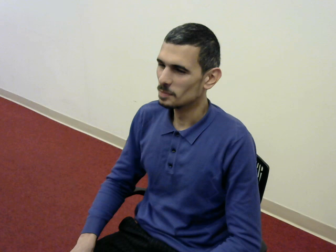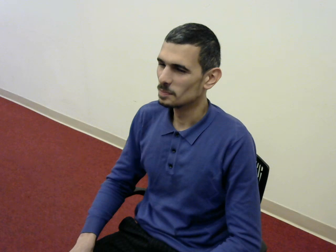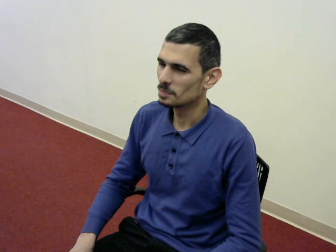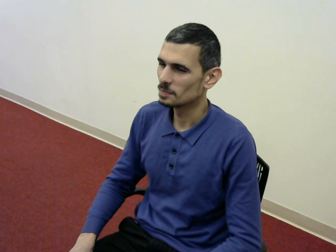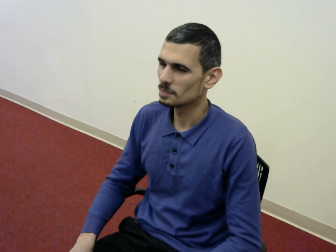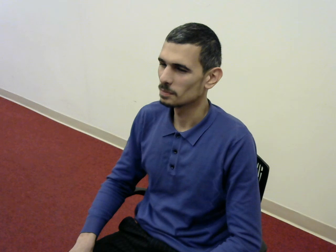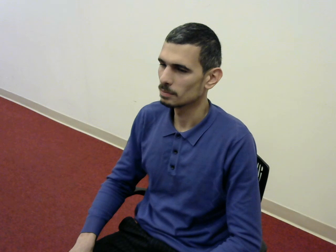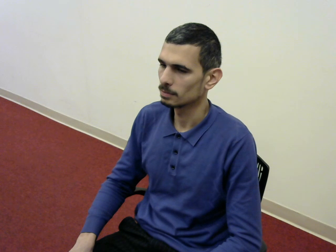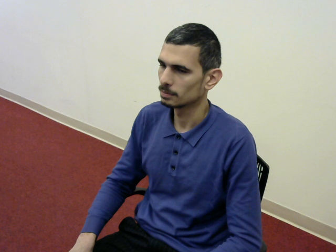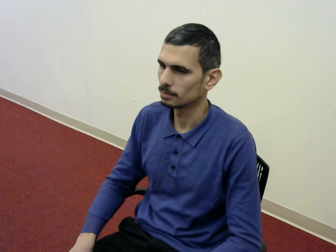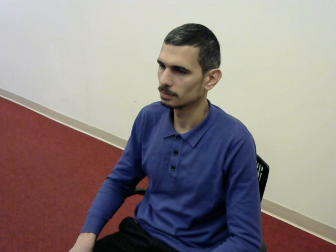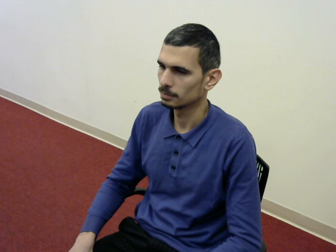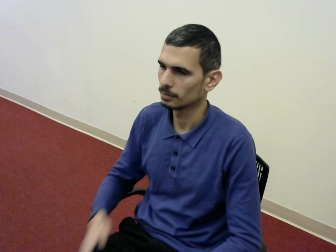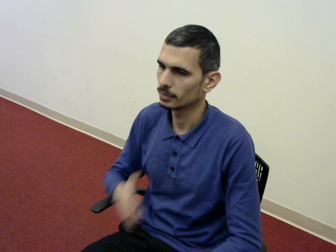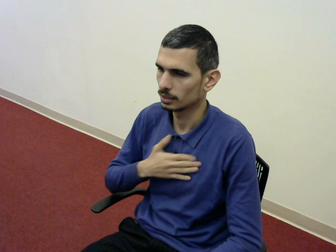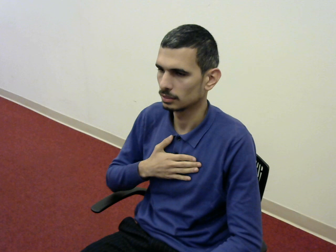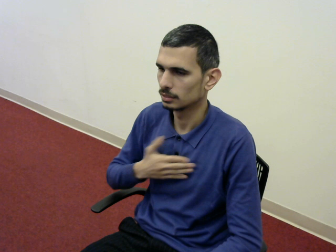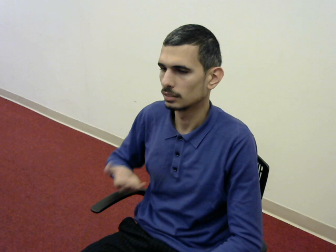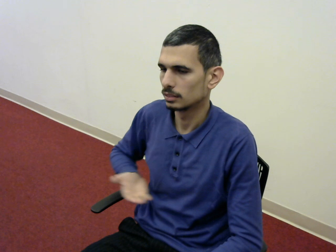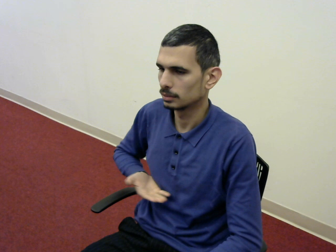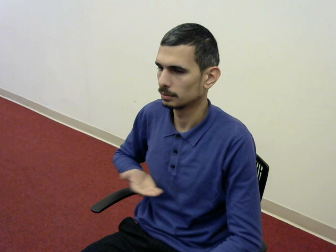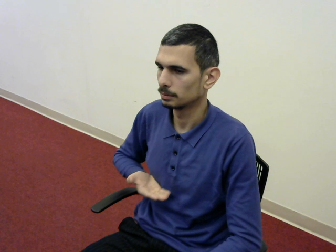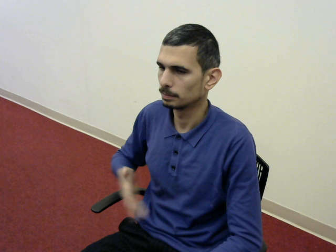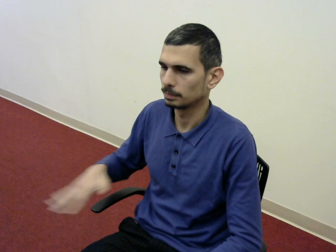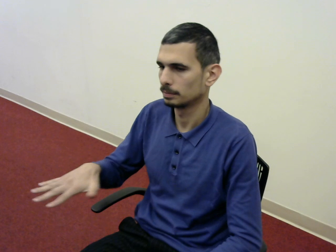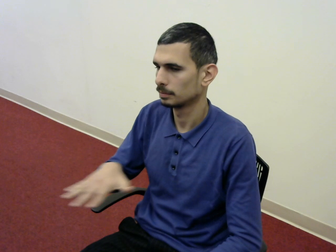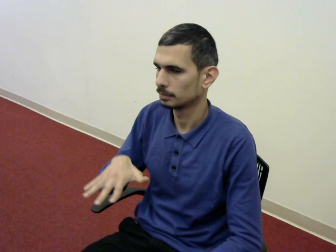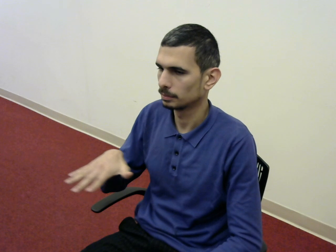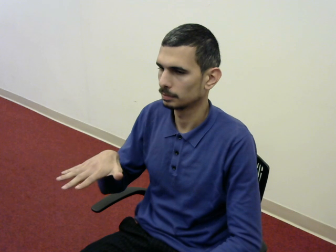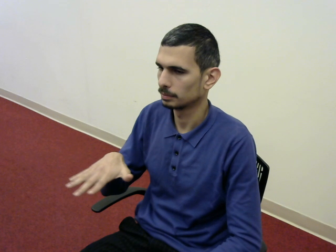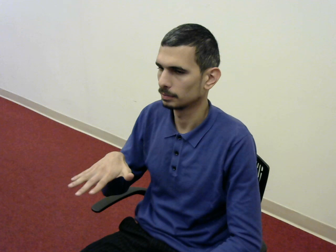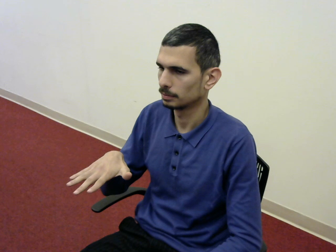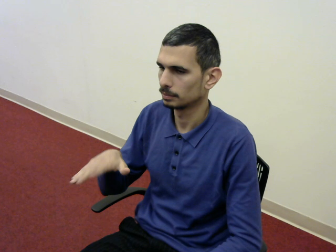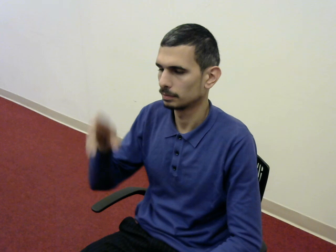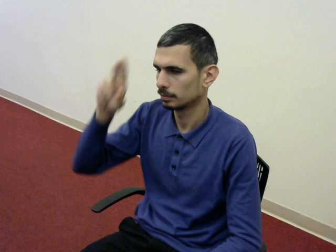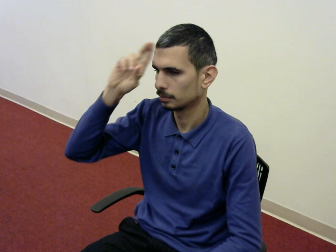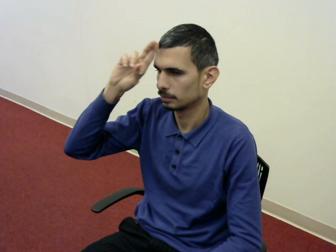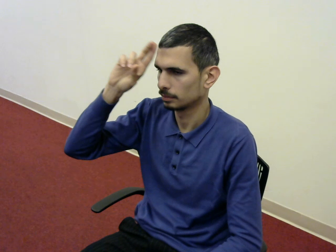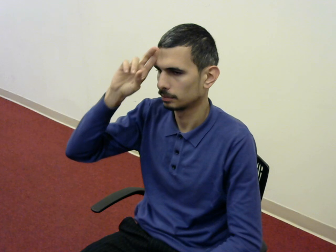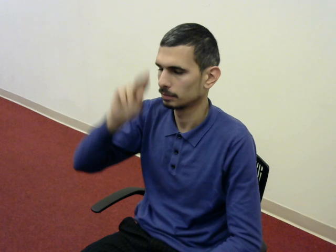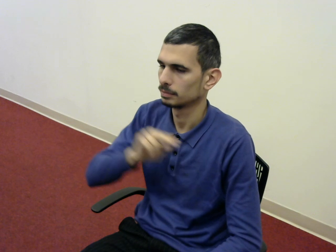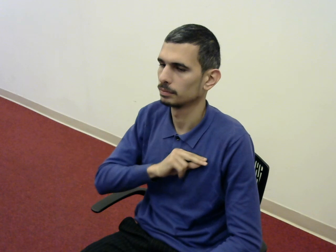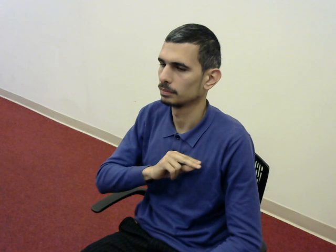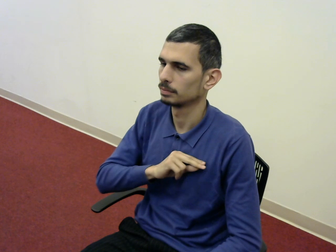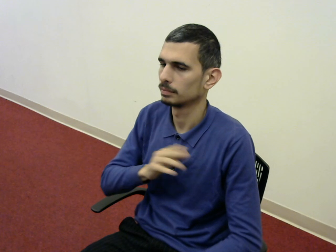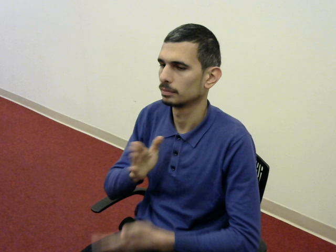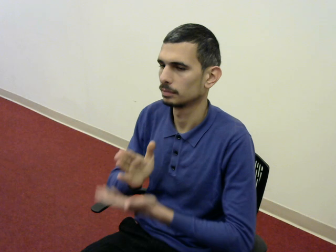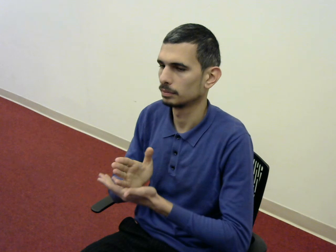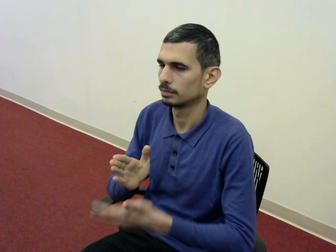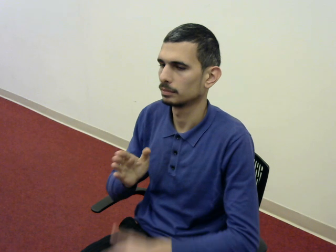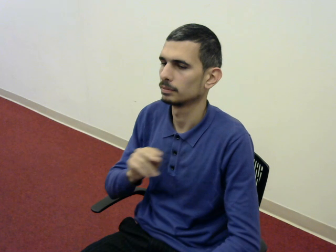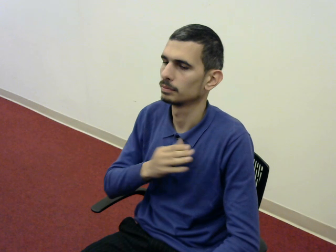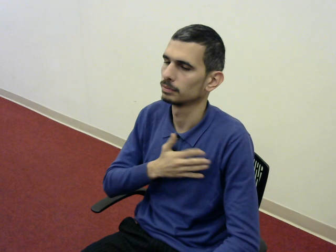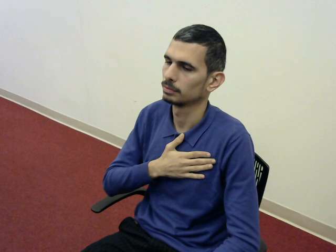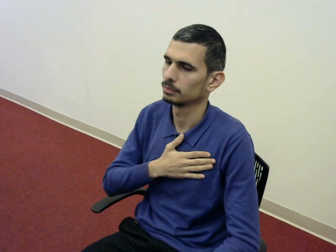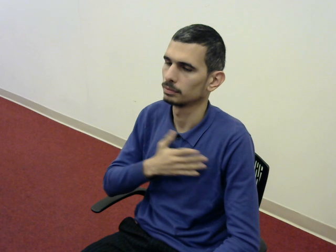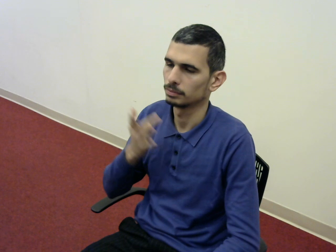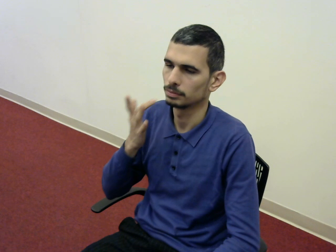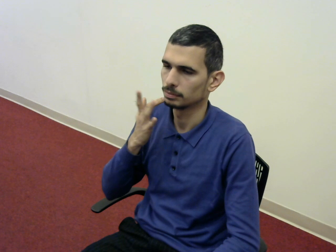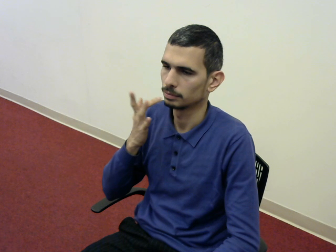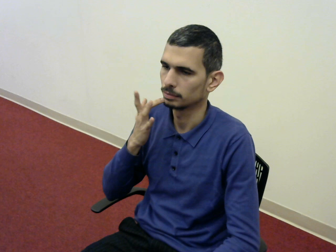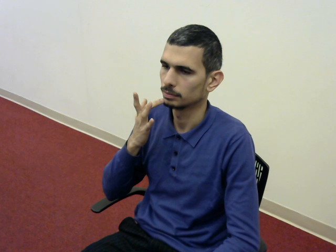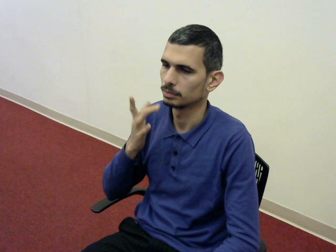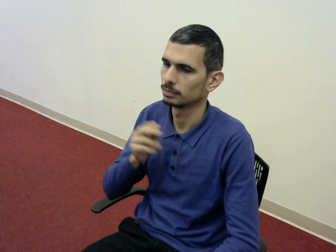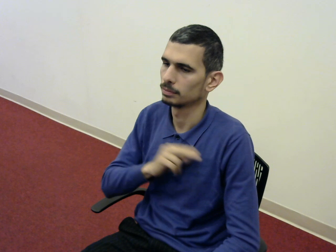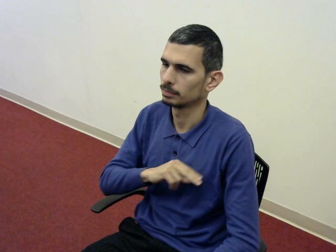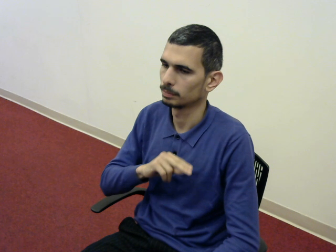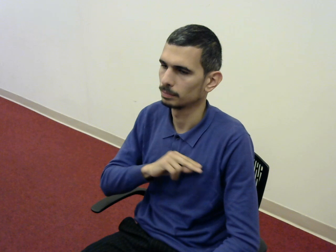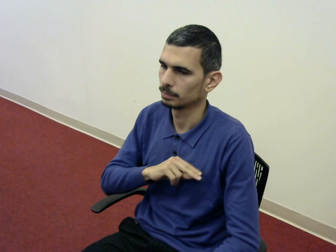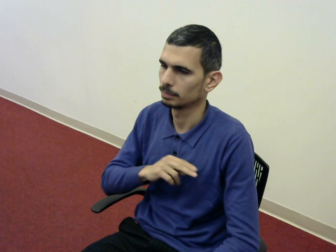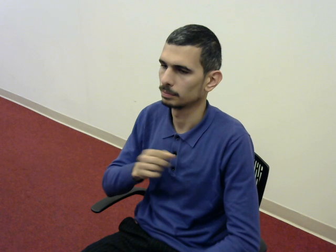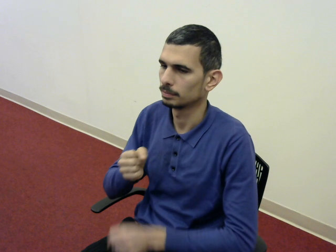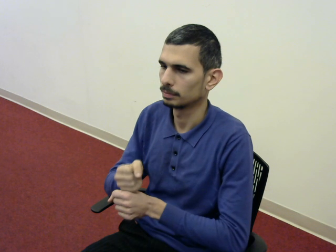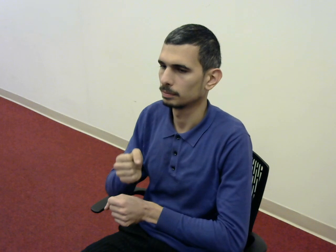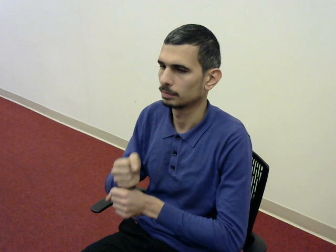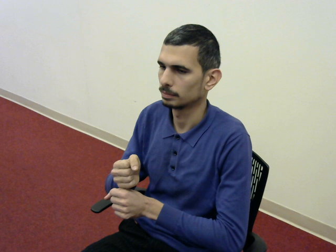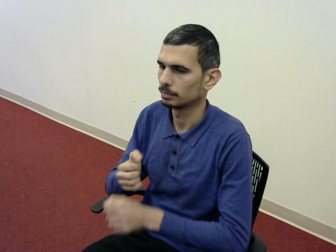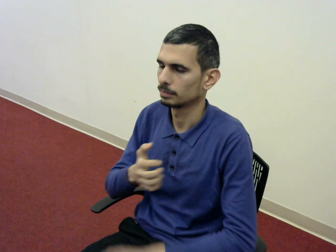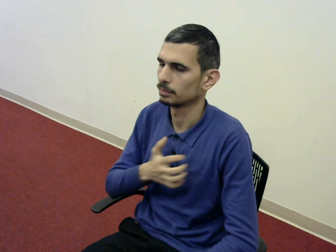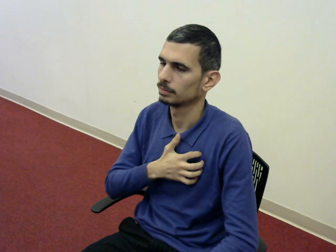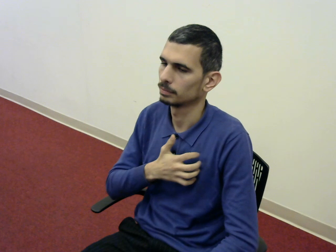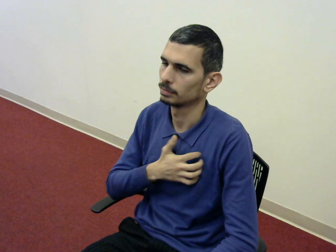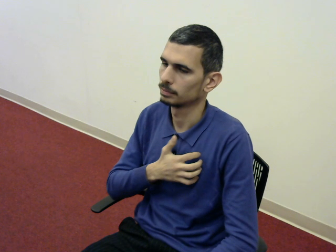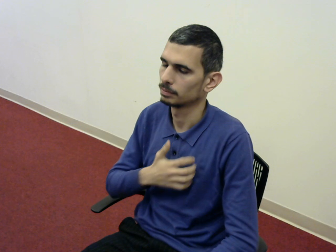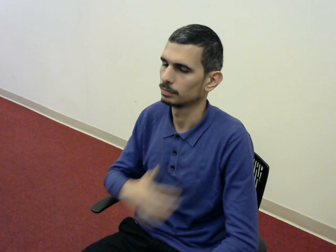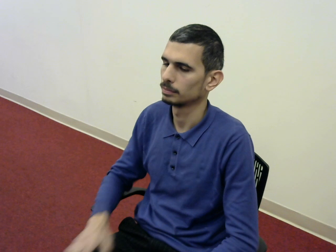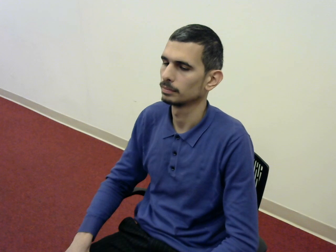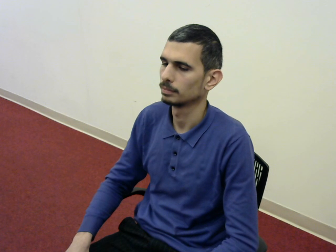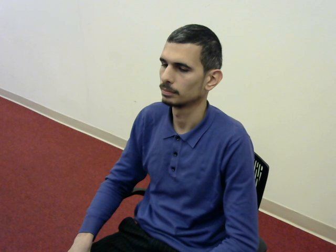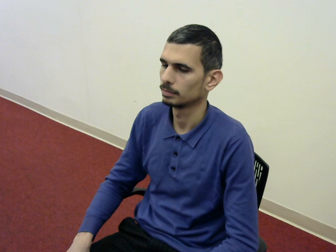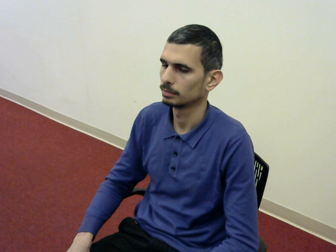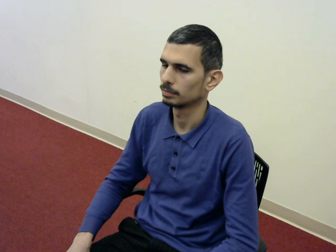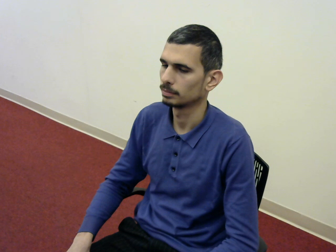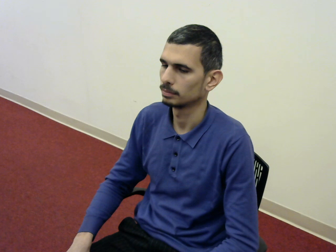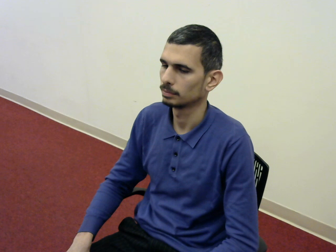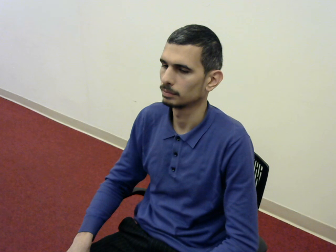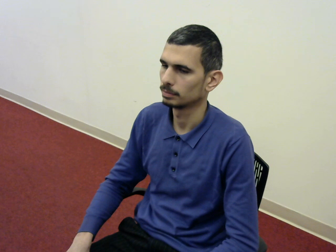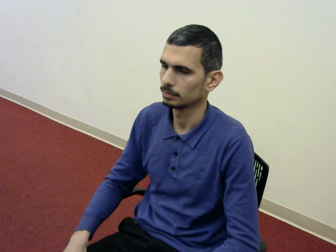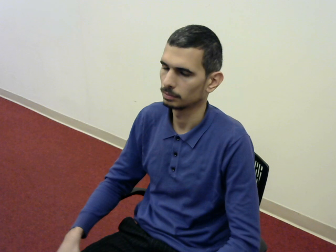Mənim yaşadığım ərazidə dövlət işi var, mən həmin işdə işləmək istəyirəm